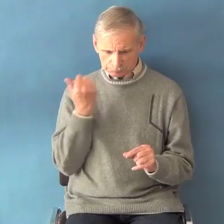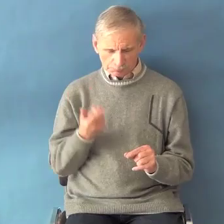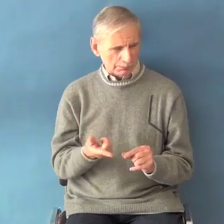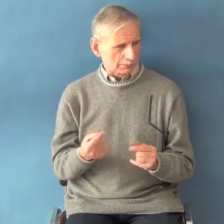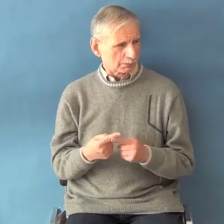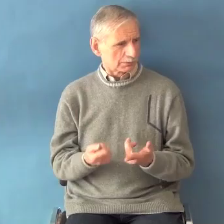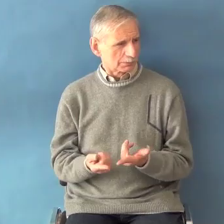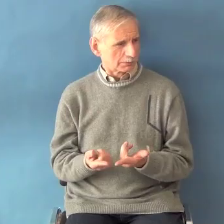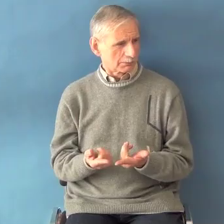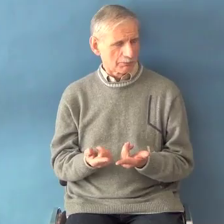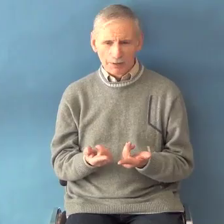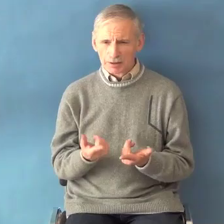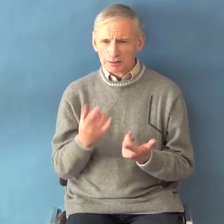To nie pasuje.